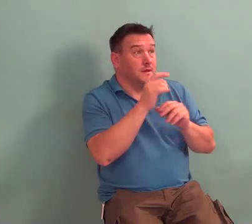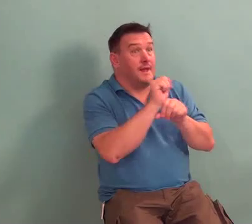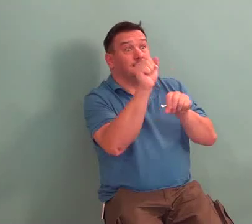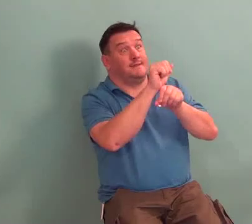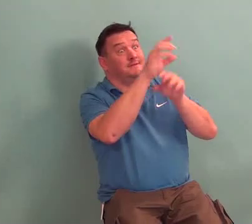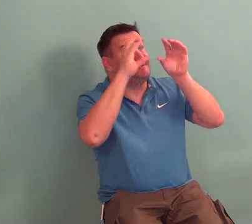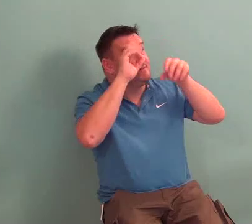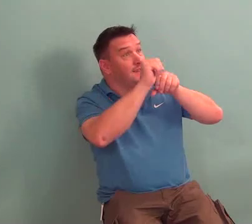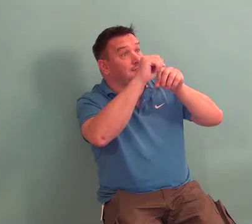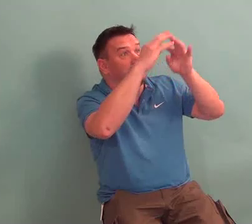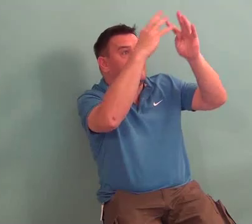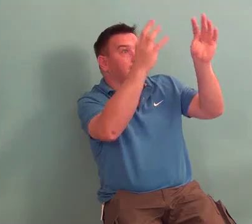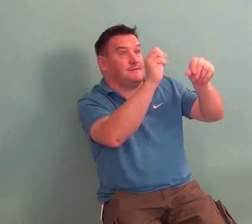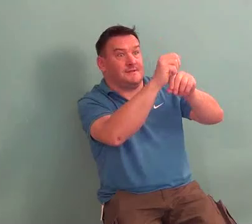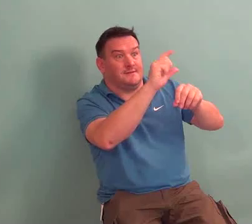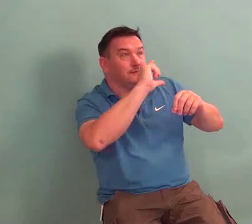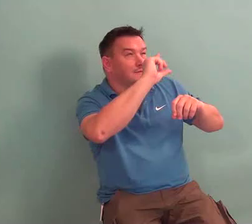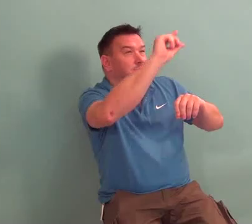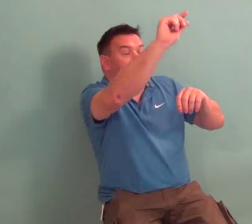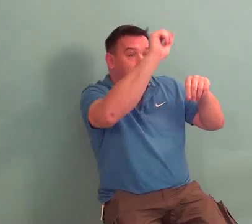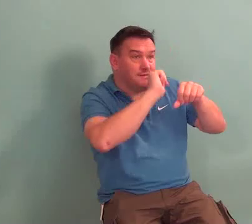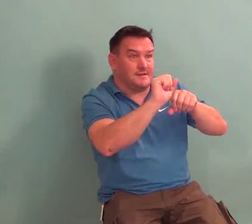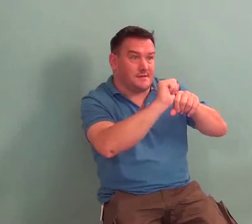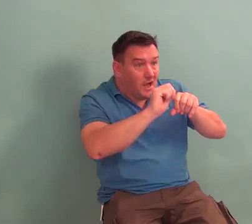Jest, jest, widać go przez lornetkę, jest w klatce, jest daleko.